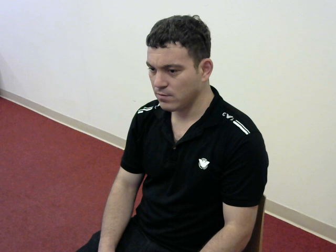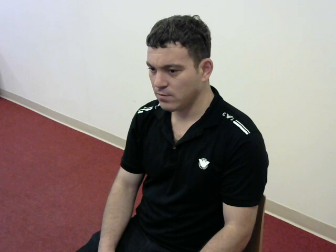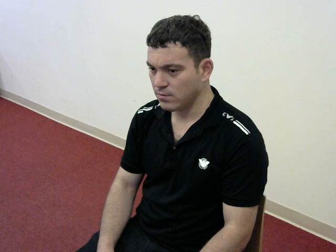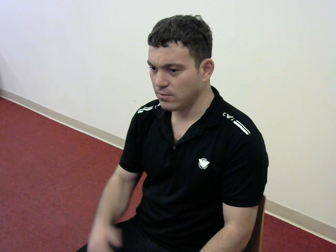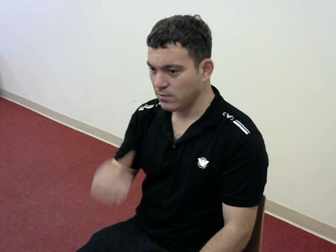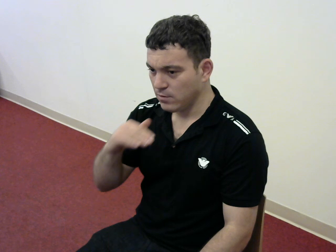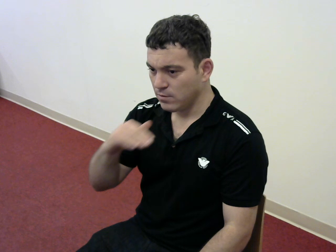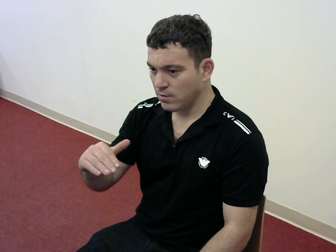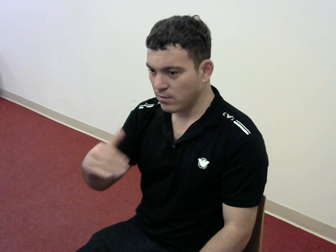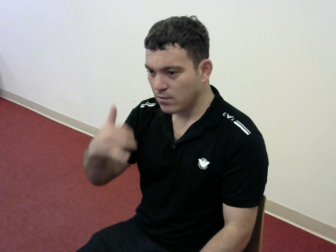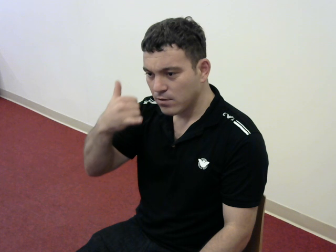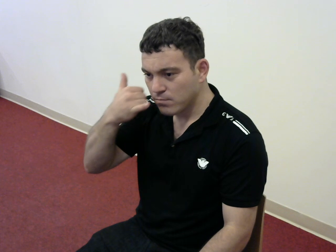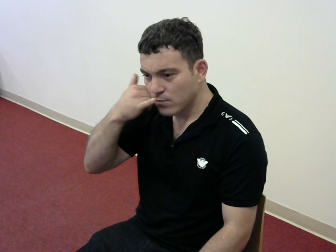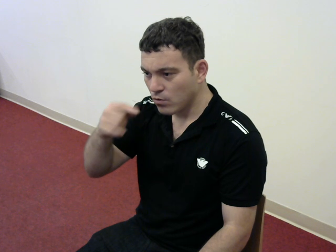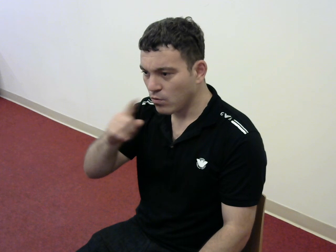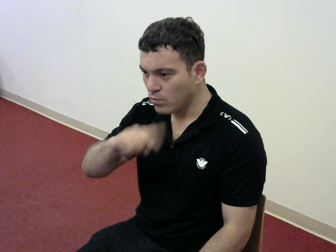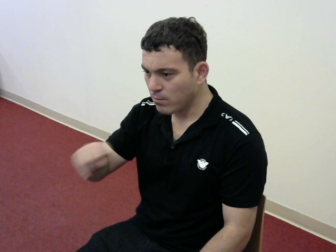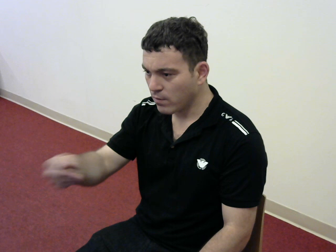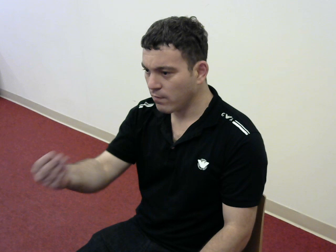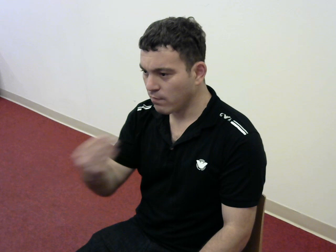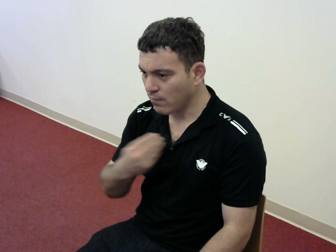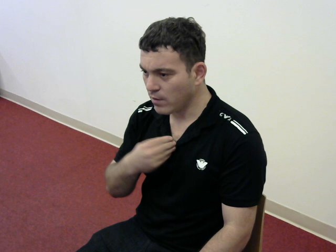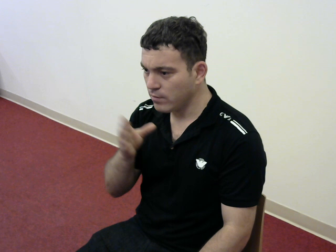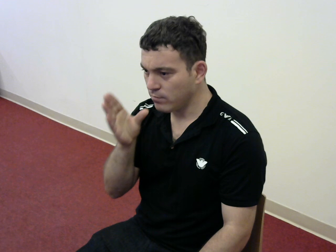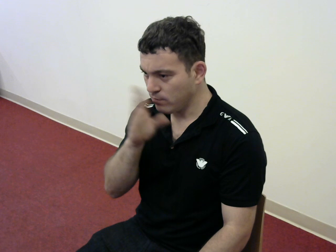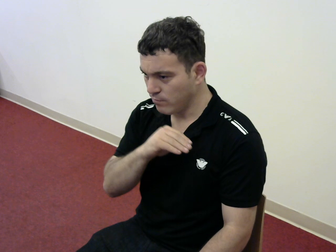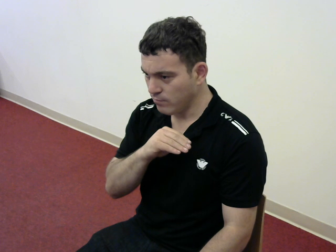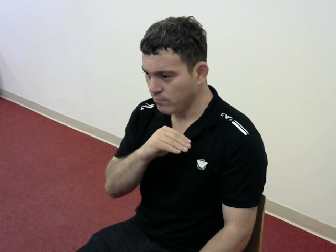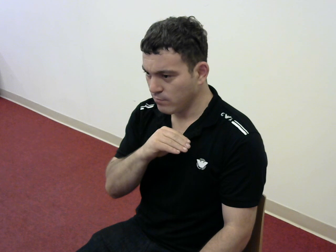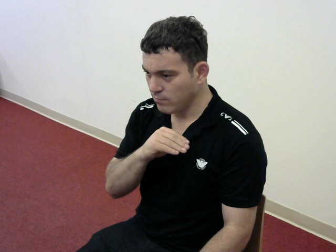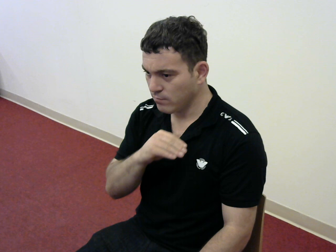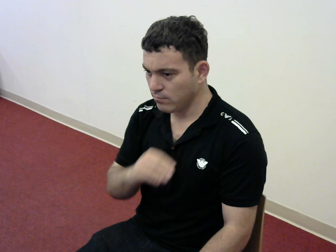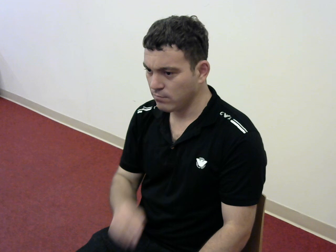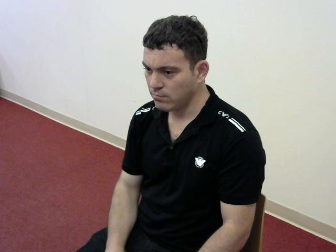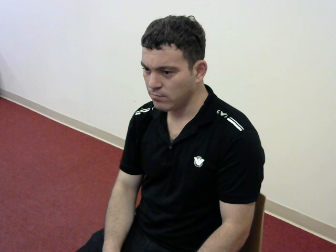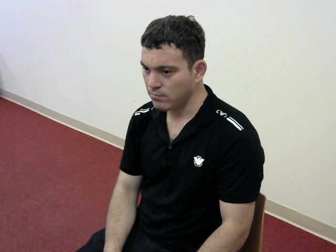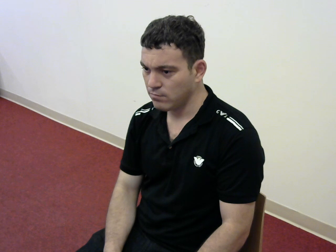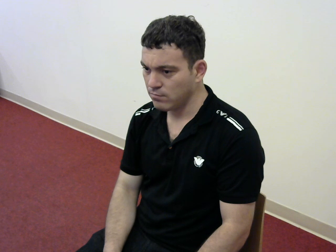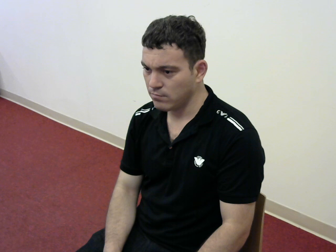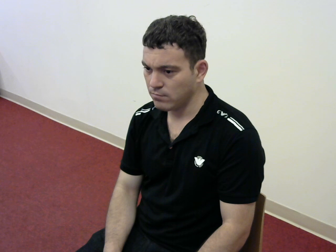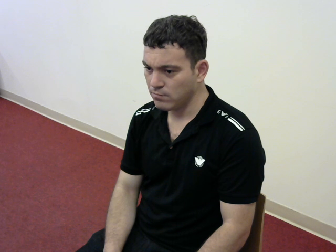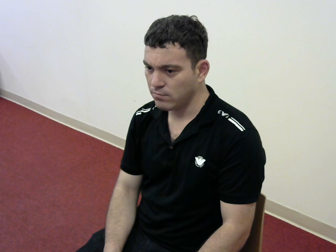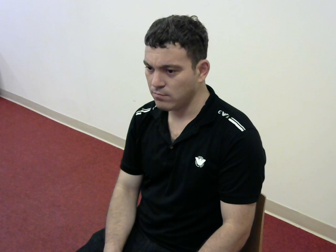Siz telefon nömrənizi verə bilərsinizmi?